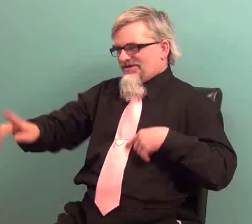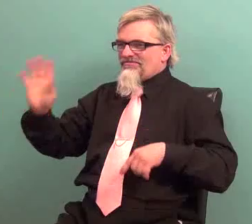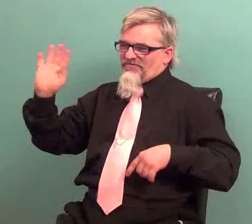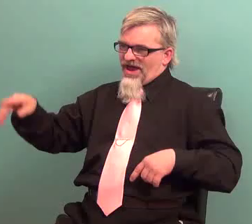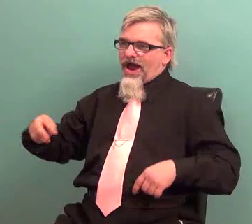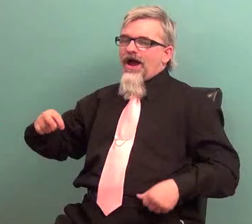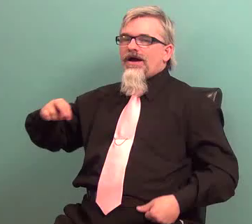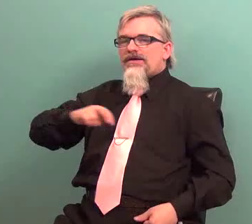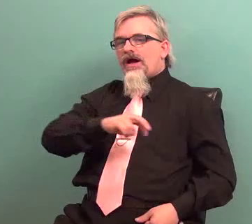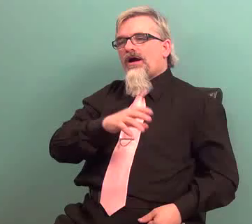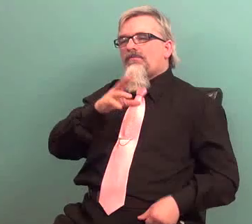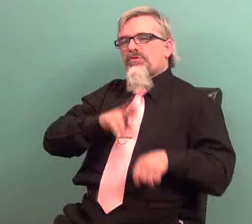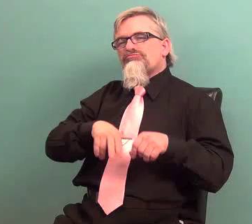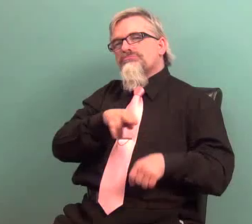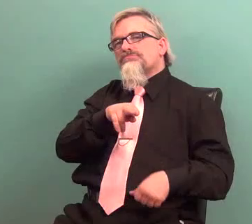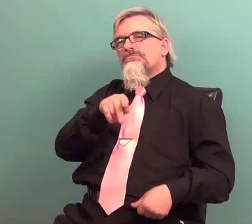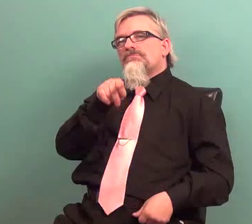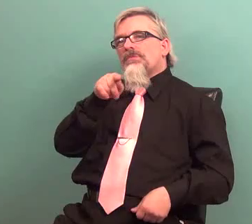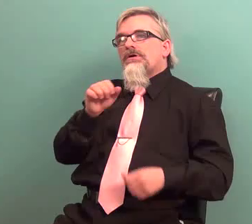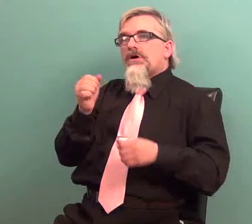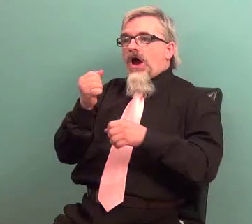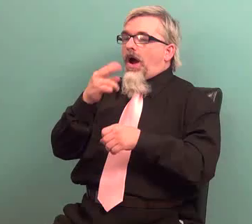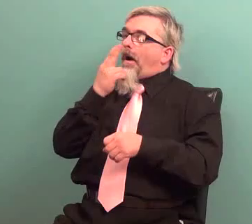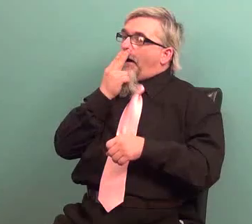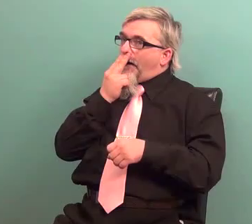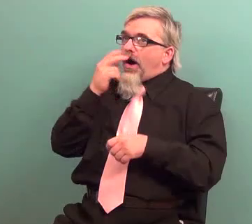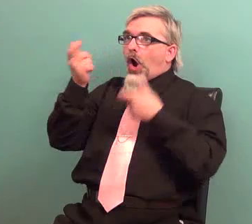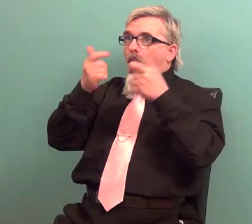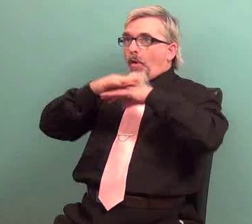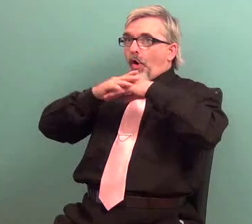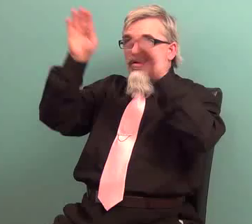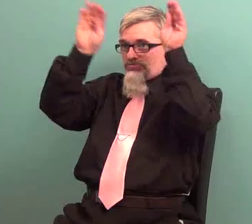Policjant idzie dalej i widzi, że Charlie Chaplin naprawił już okno.